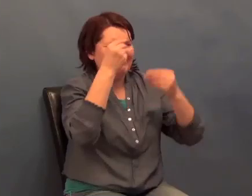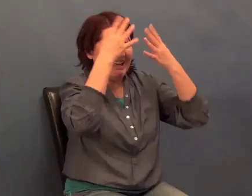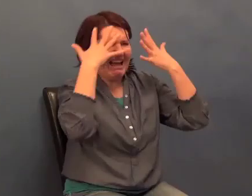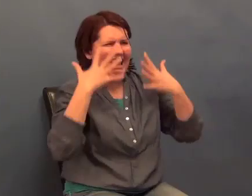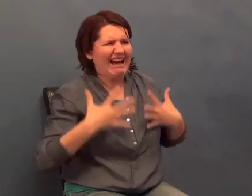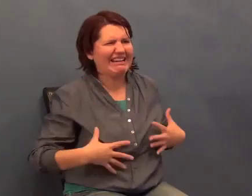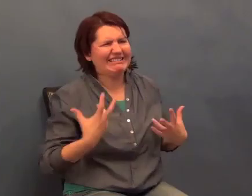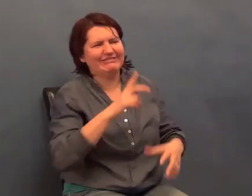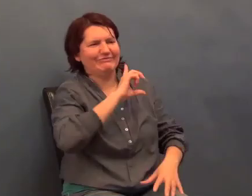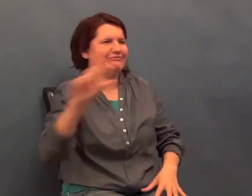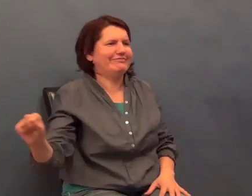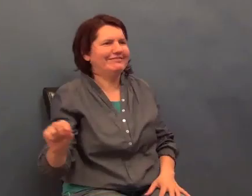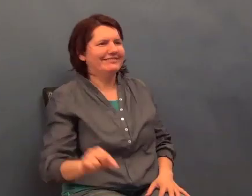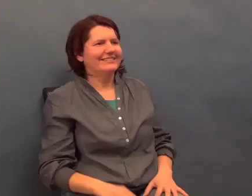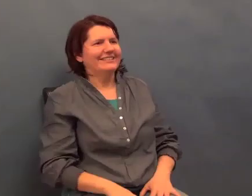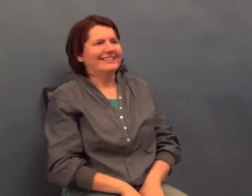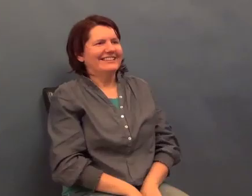Mokry kot odchodzi.